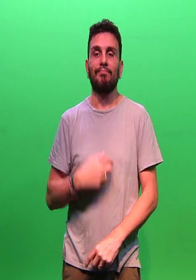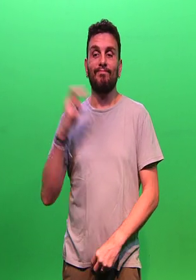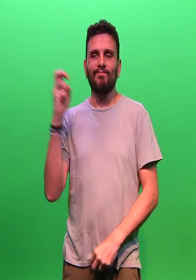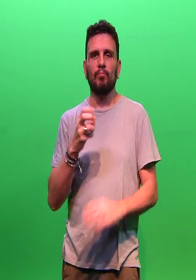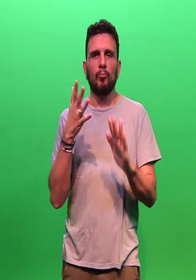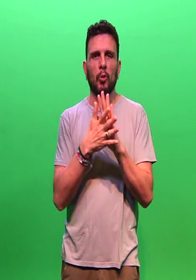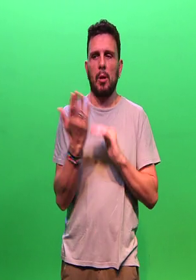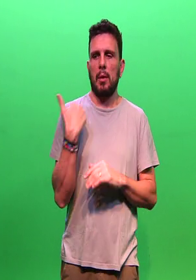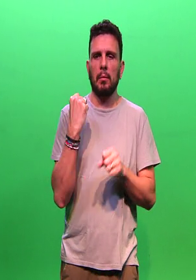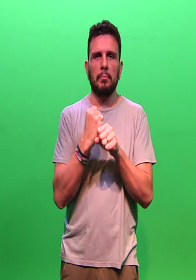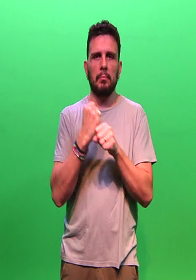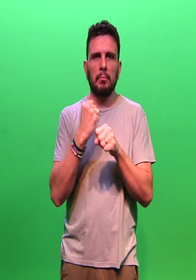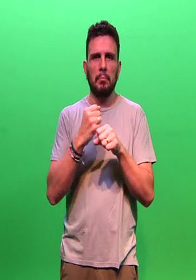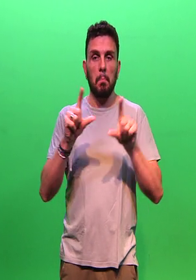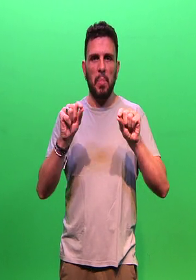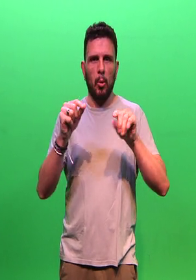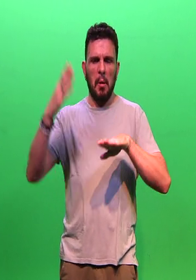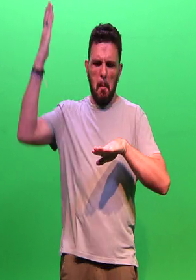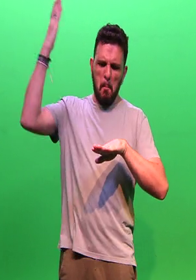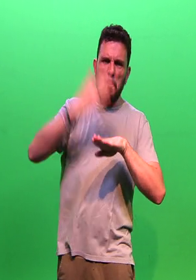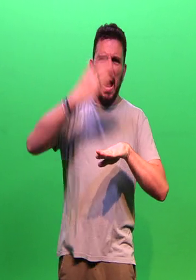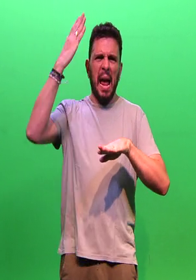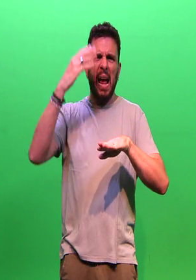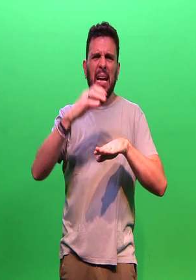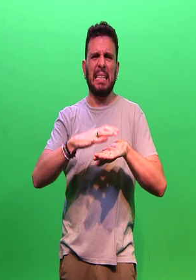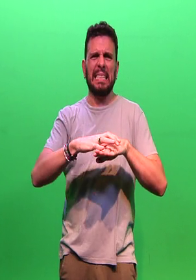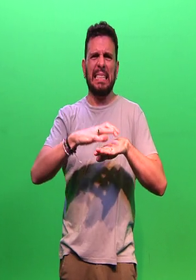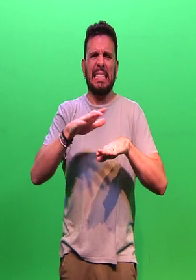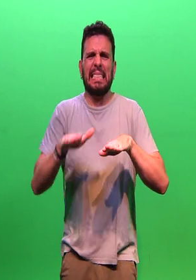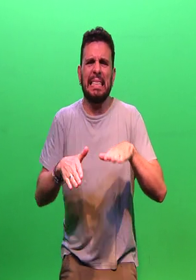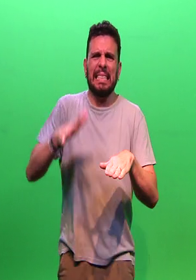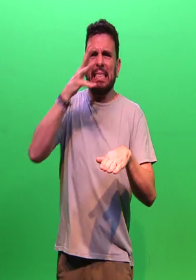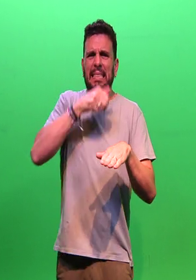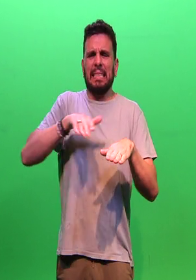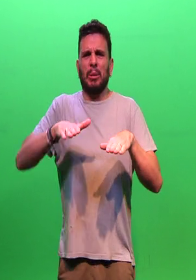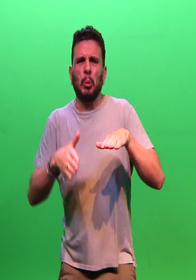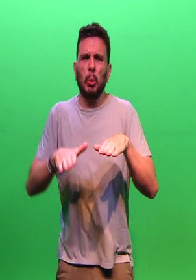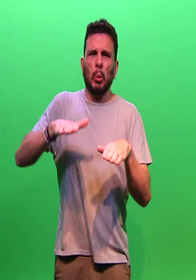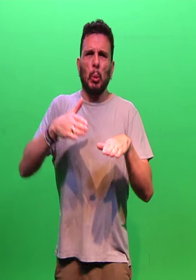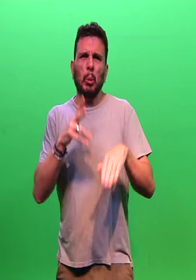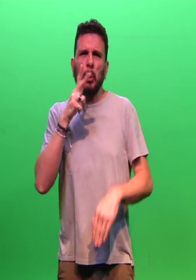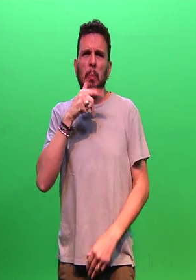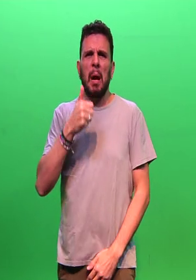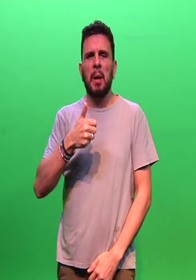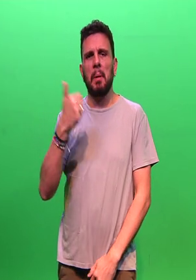Vinc perquè ahir quan estava treballant vaig rebre un cop al peu, vaig coix i no puc caminar, em fa cada vegada més mal.